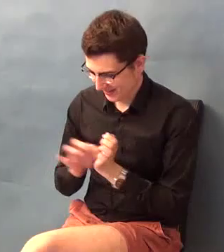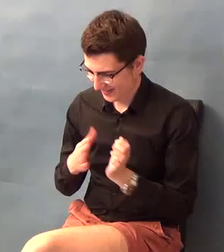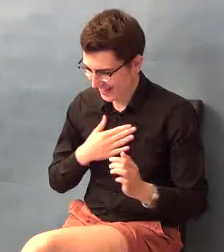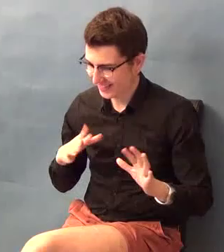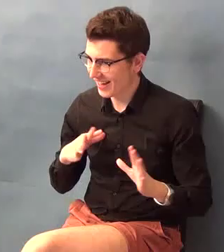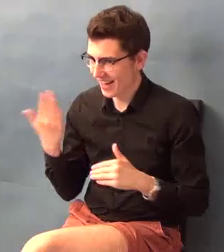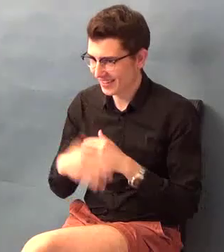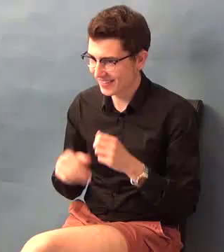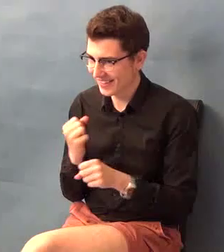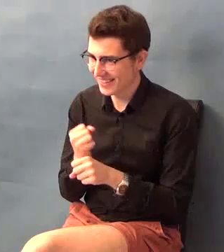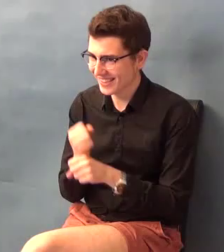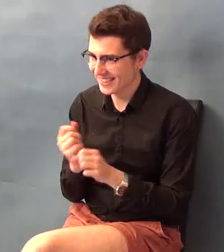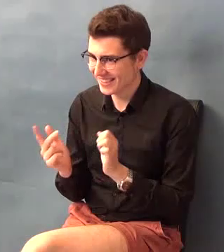Akurat wtedy jestem wolny, kończę pracę.